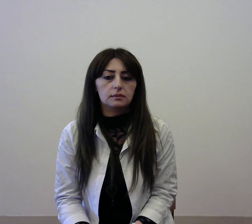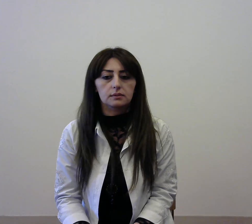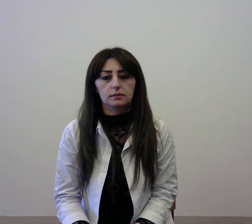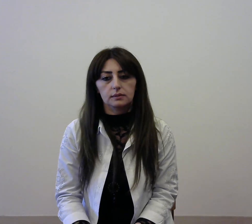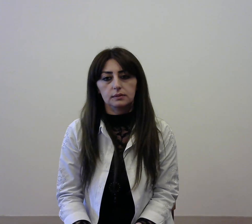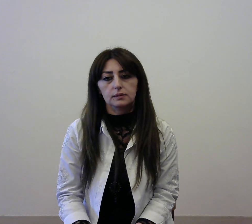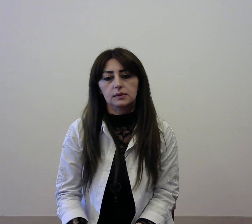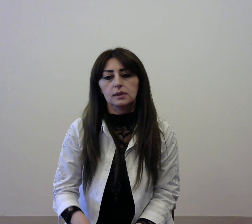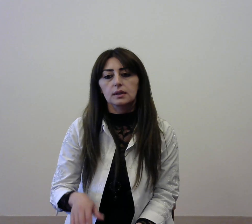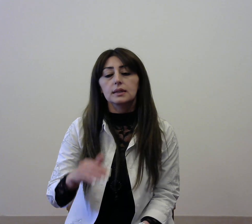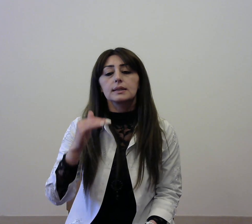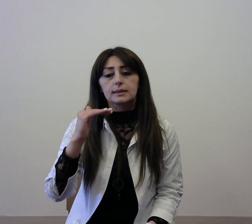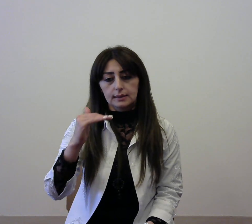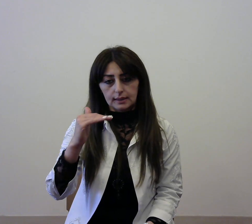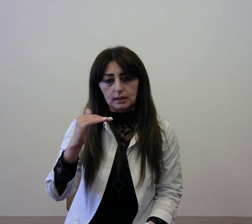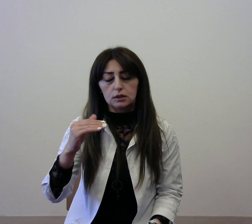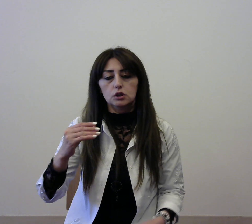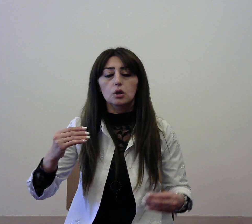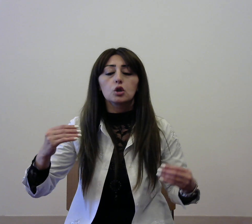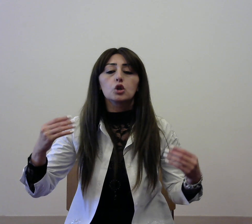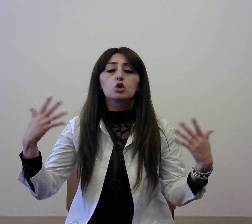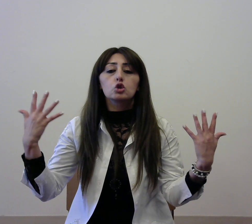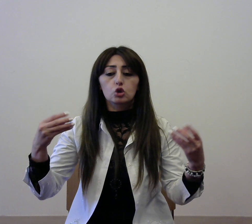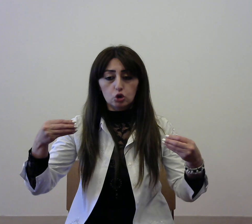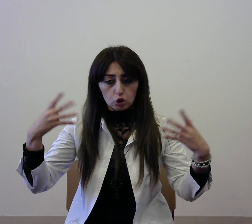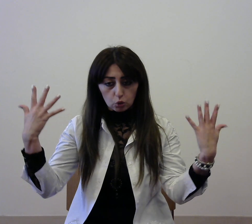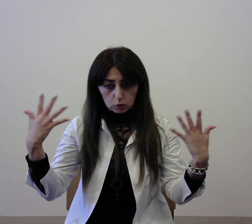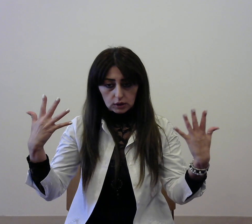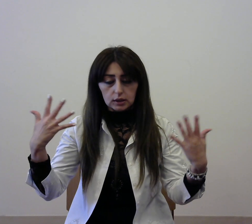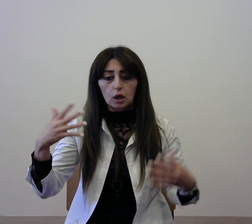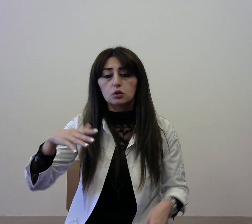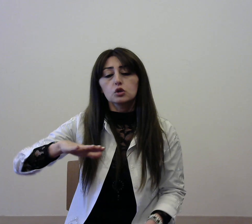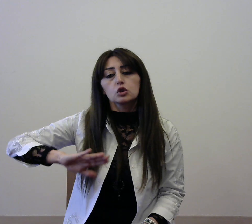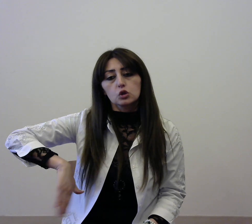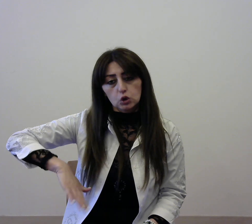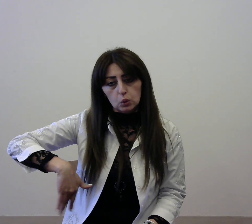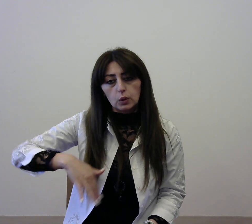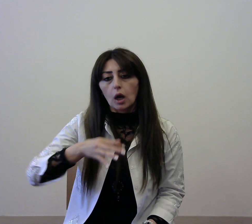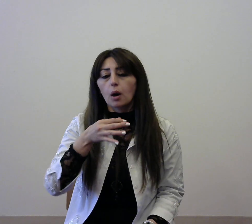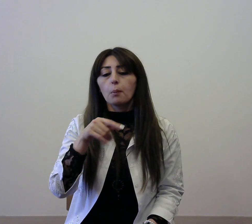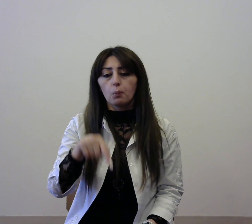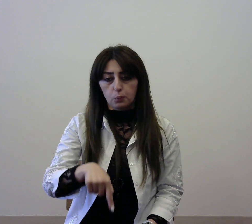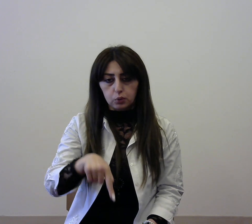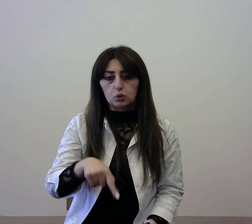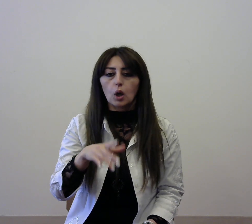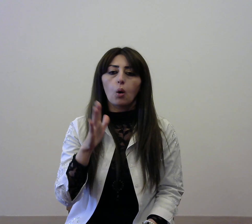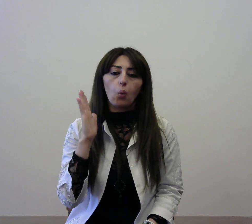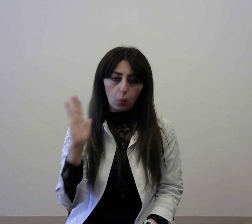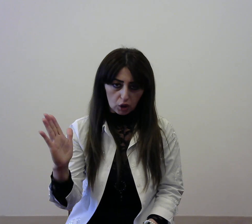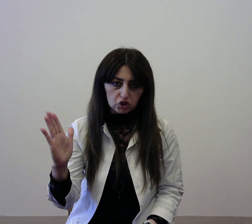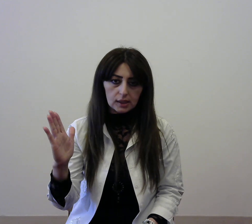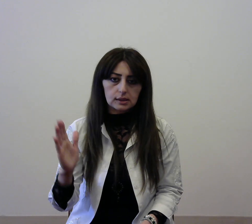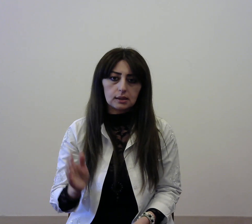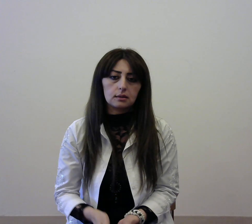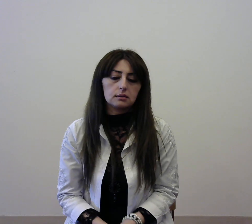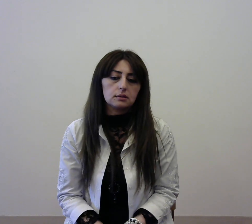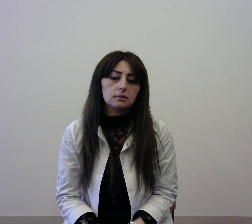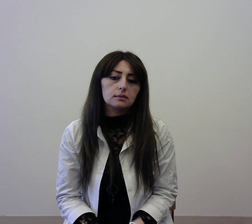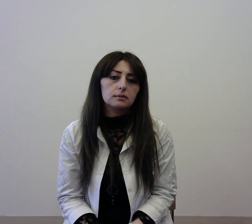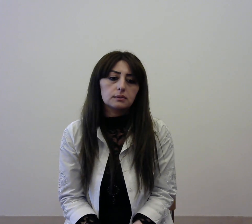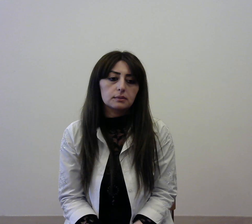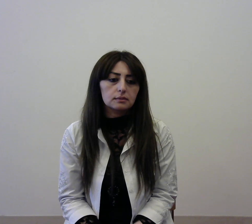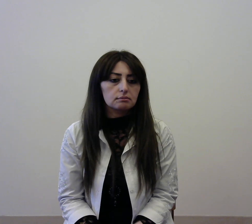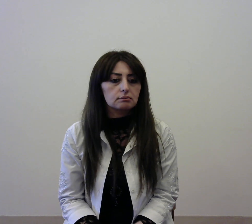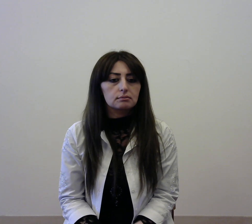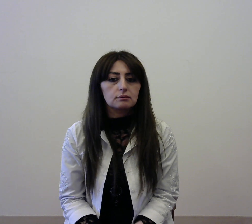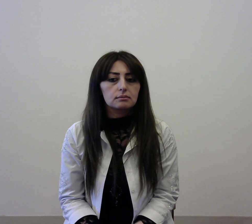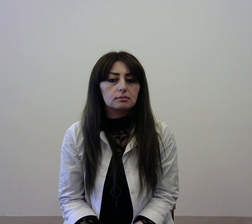Siz günortadan sonra burda olacaqsınızmı?